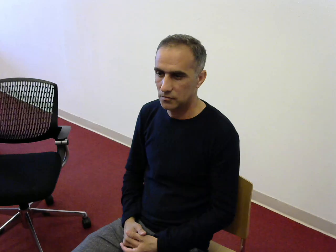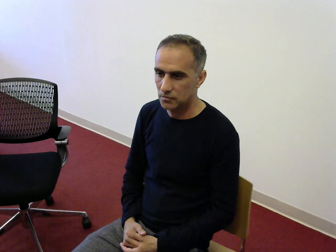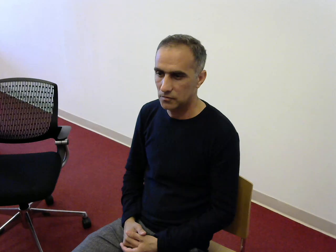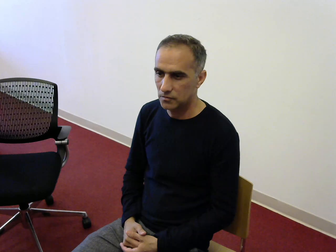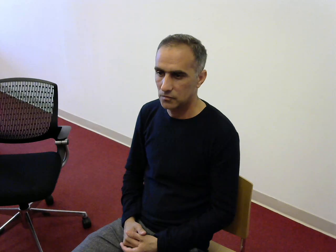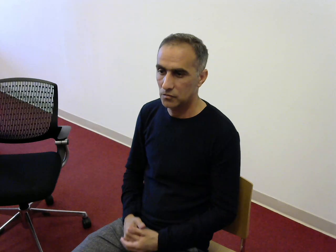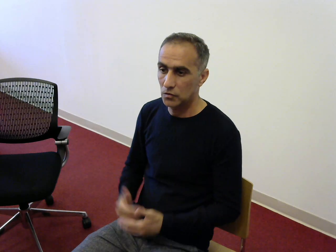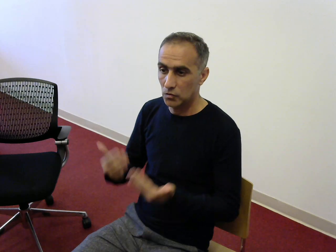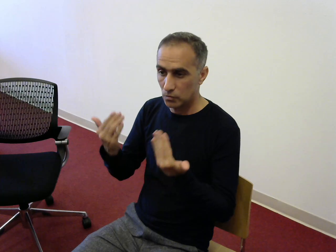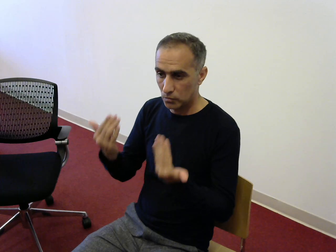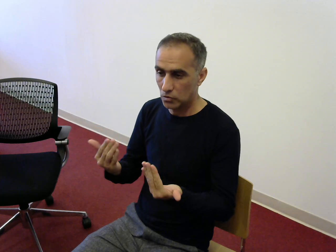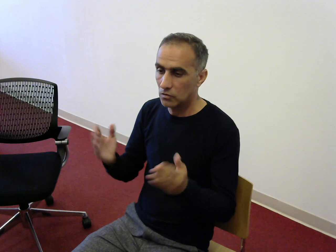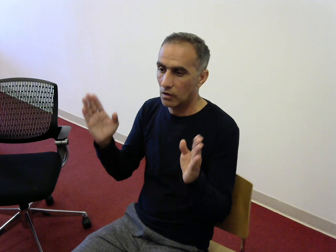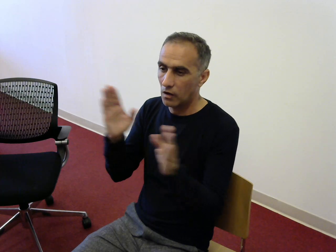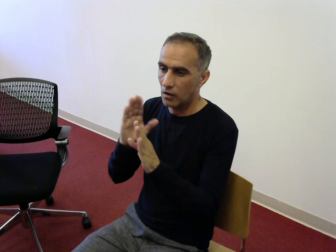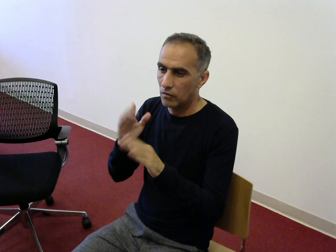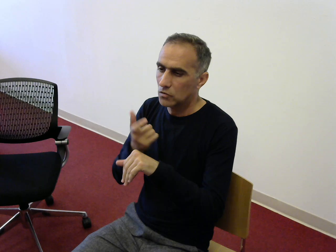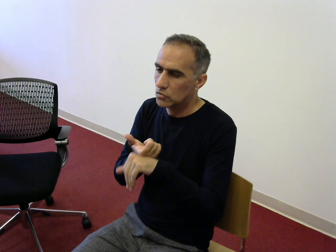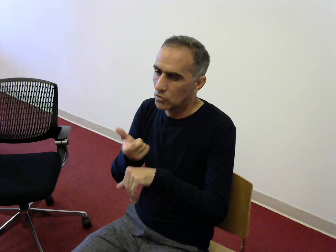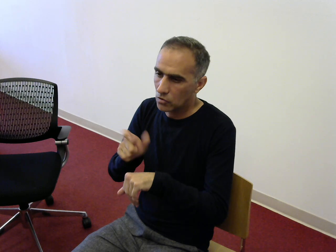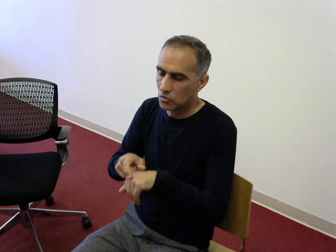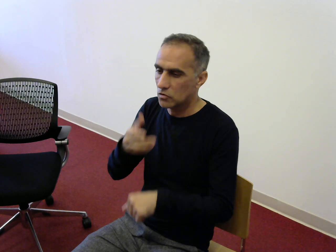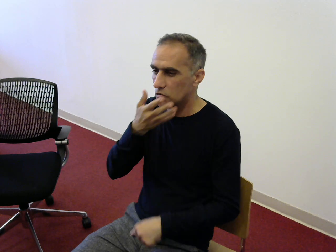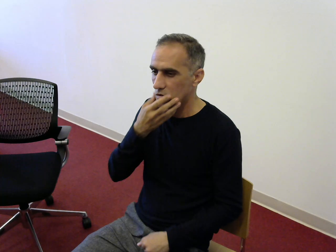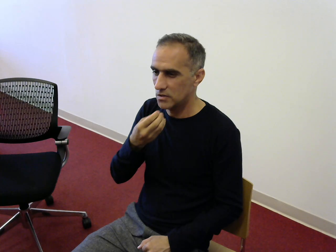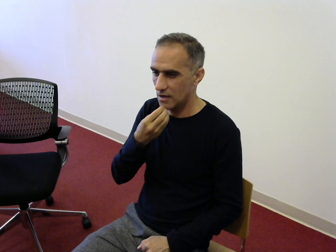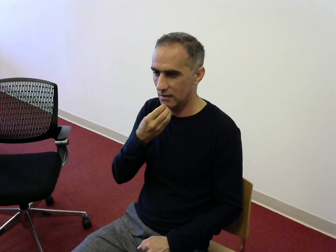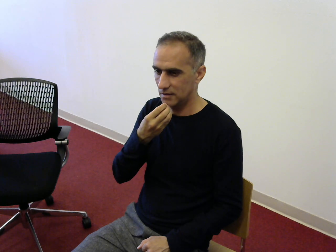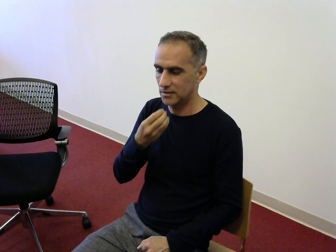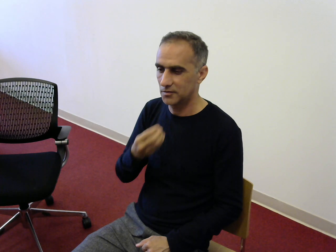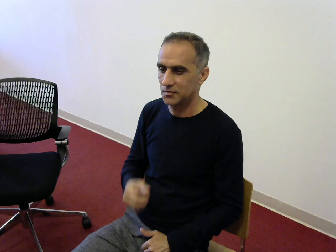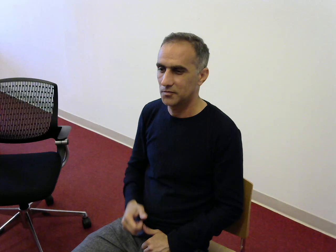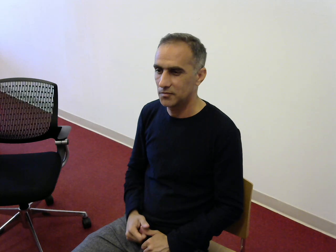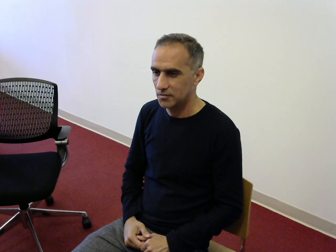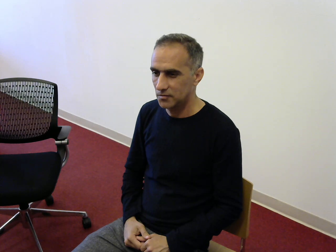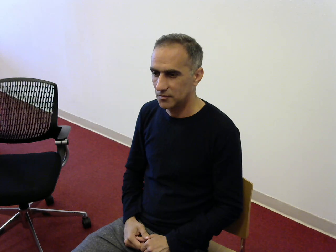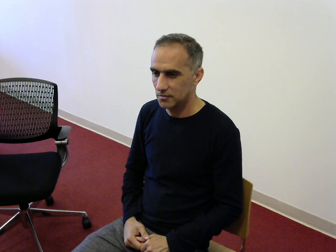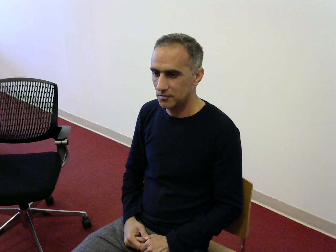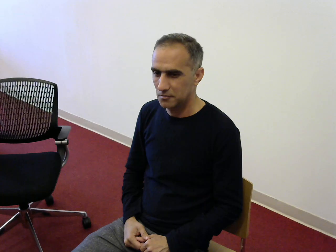Bu gün hava çox gözəldir